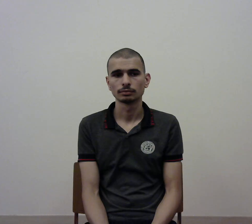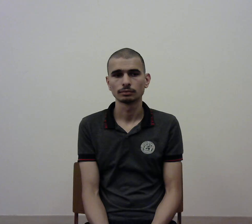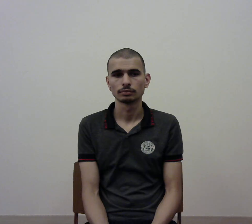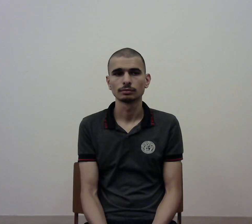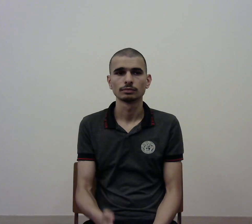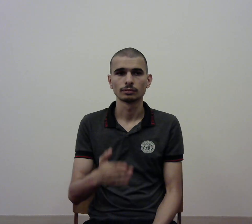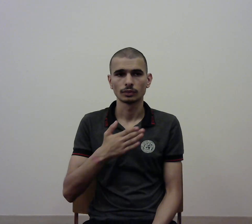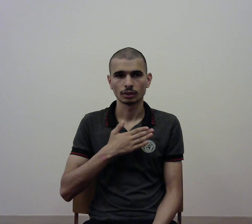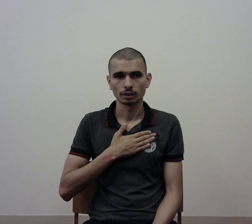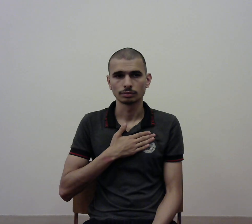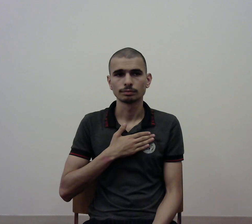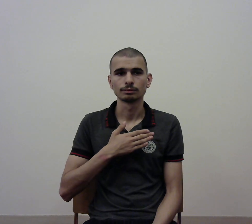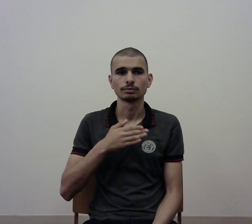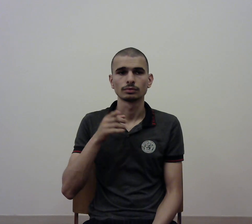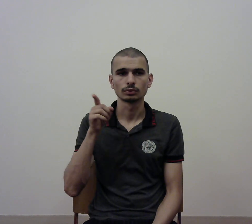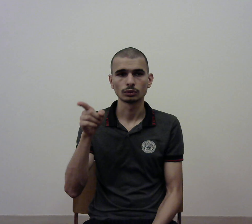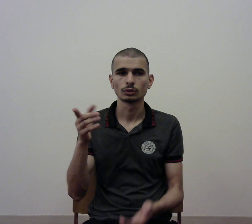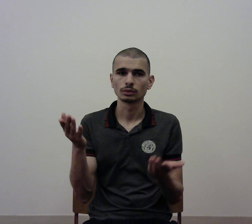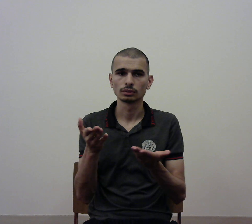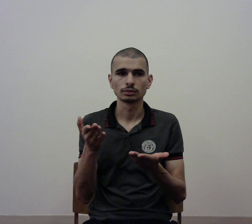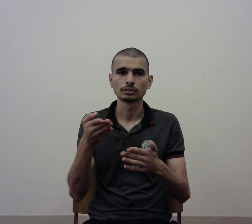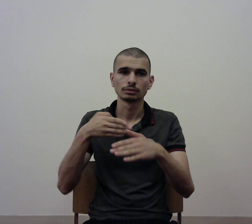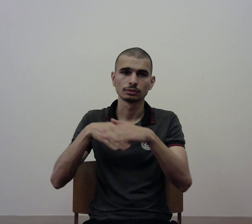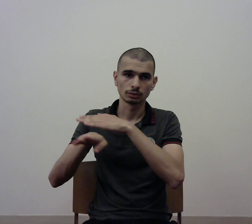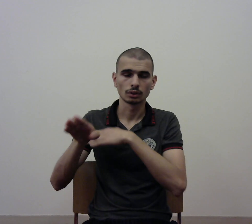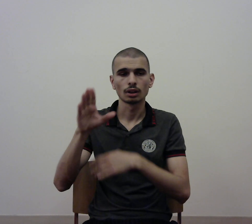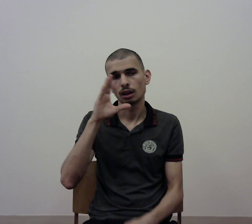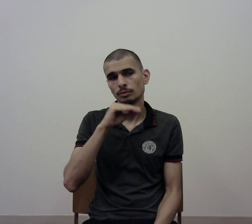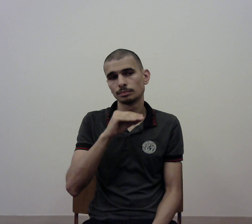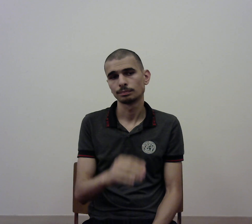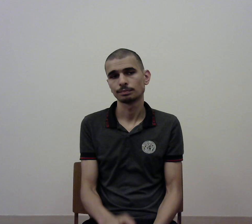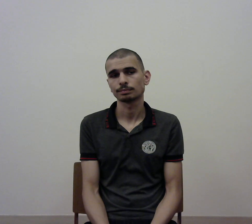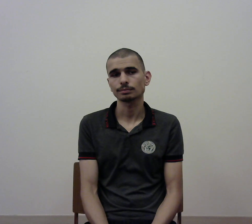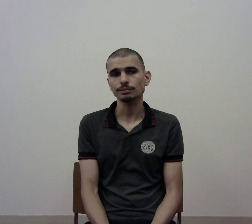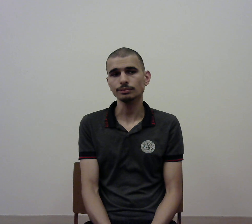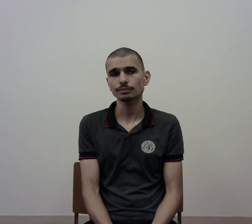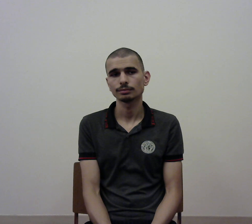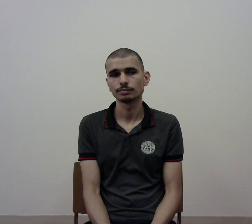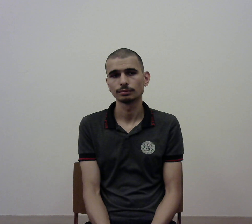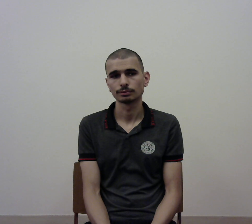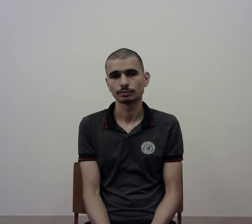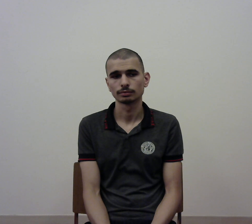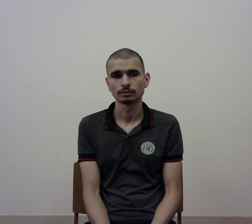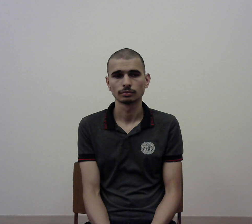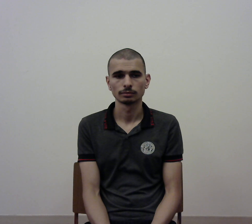Mən ora necə gedə bilərəm?